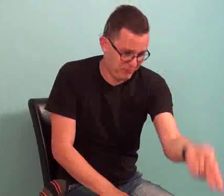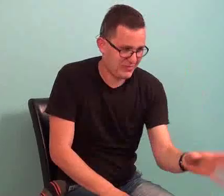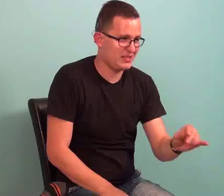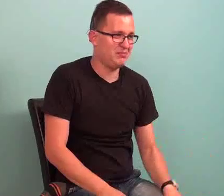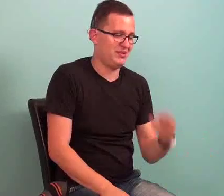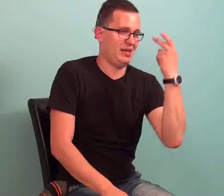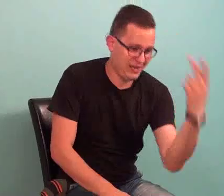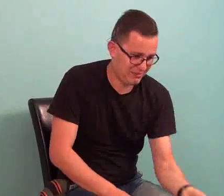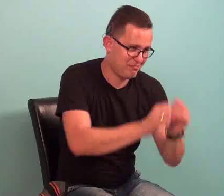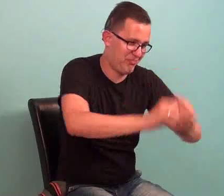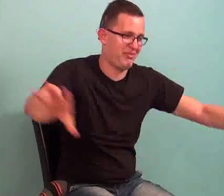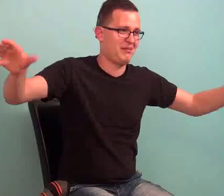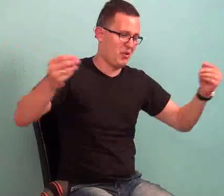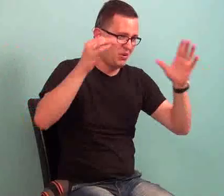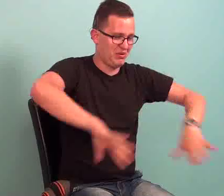Pies też wpadł do wody, wszystko było mokre.